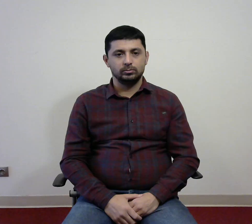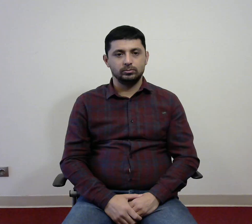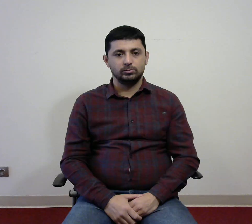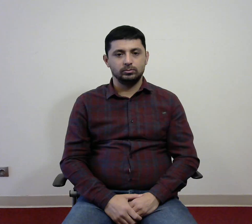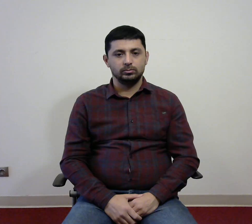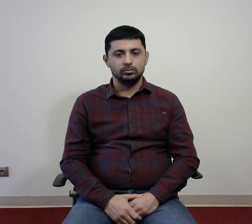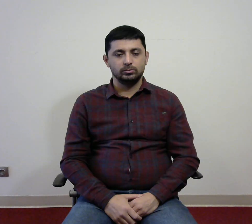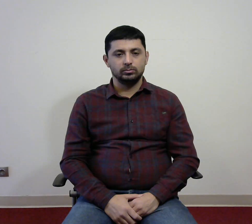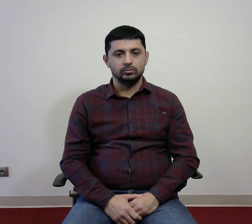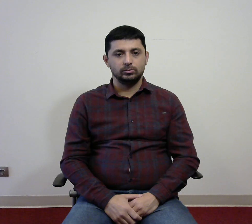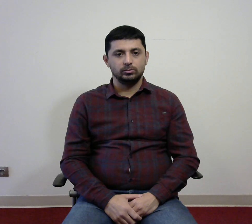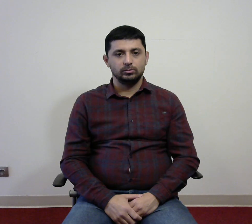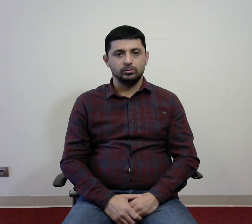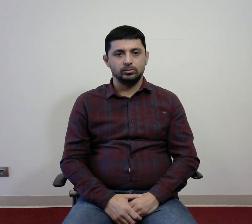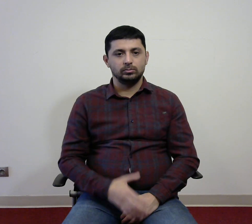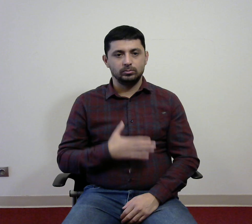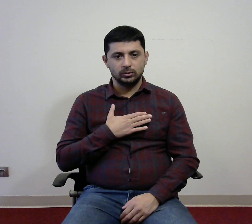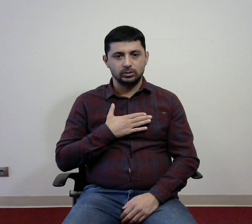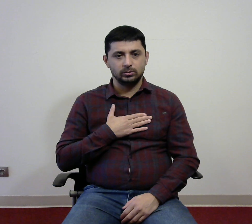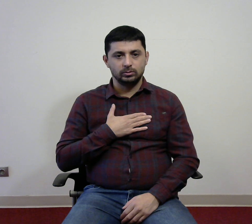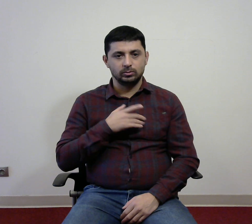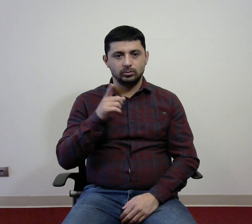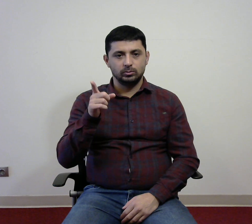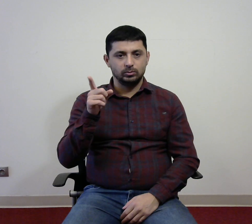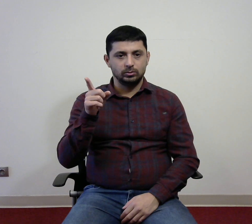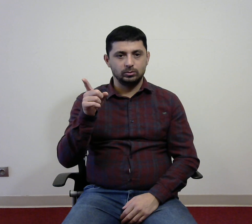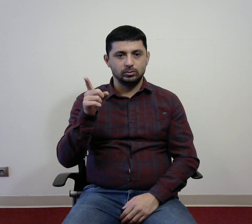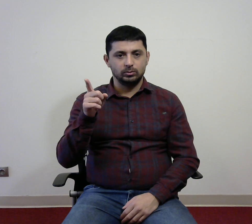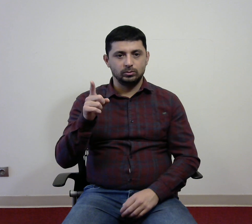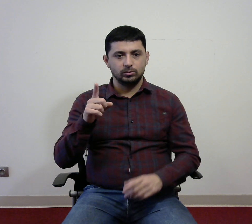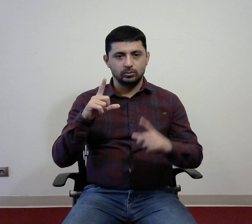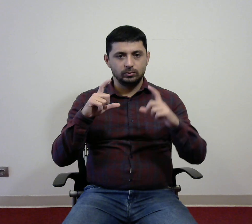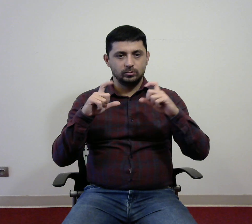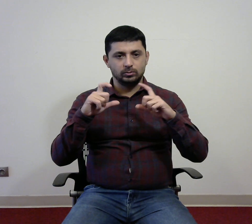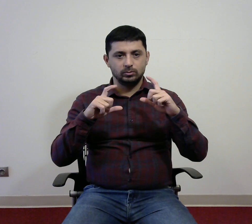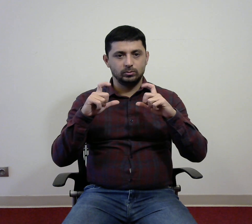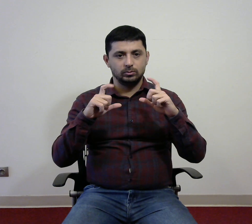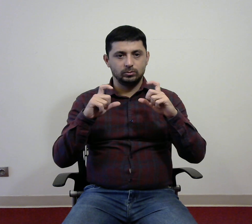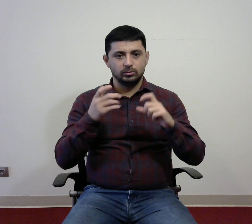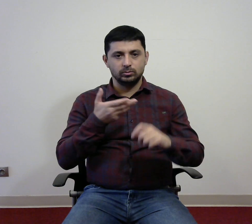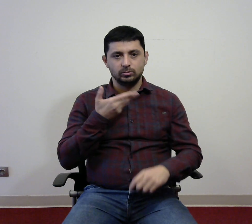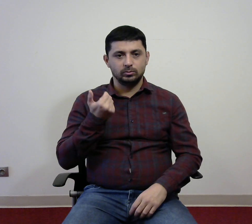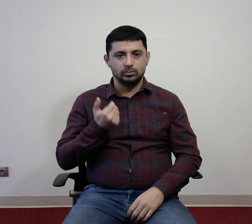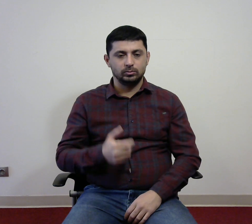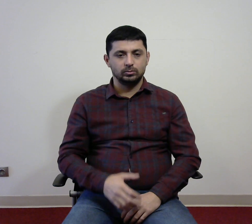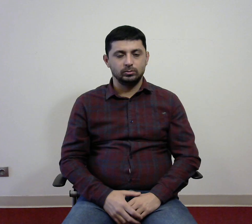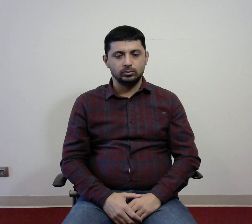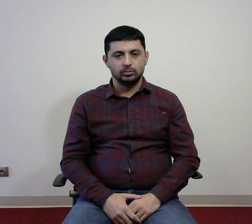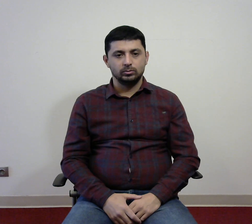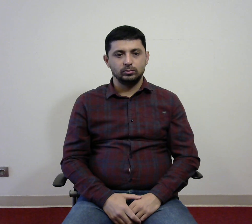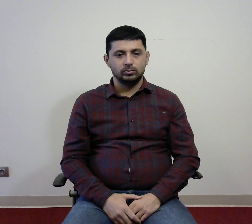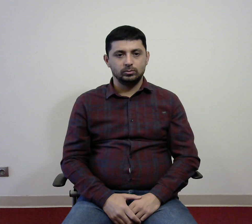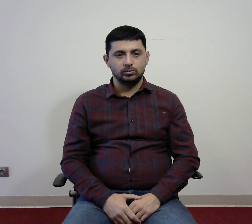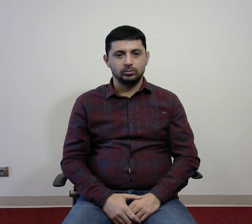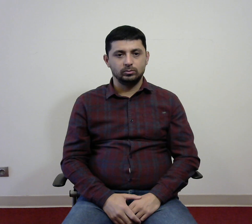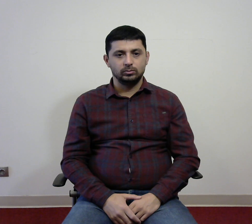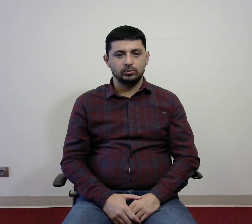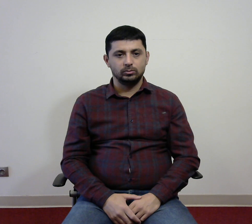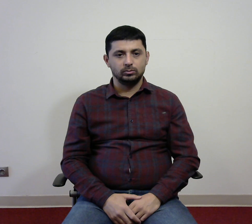Məndə onun şəkli yoxdur